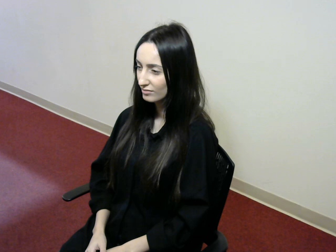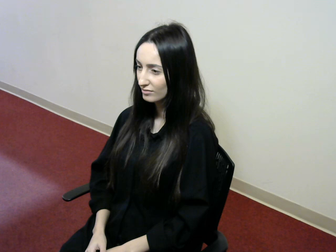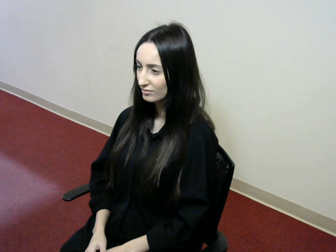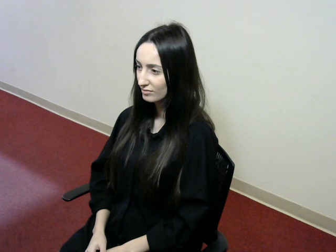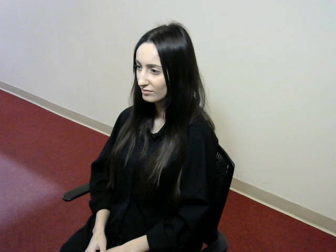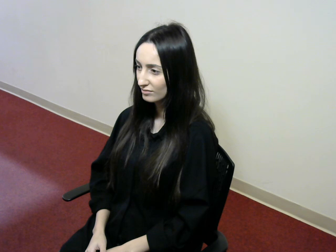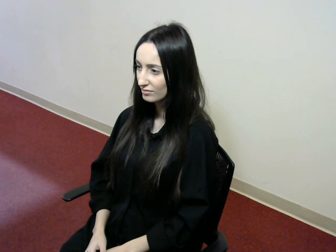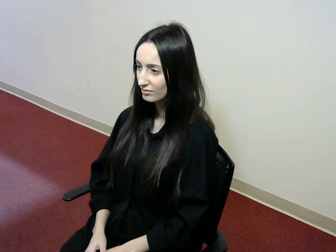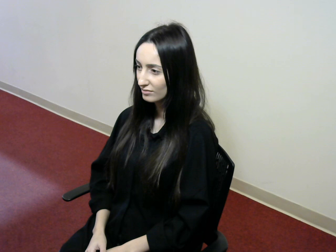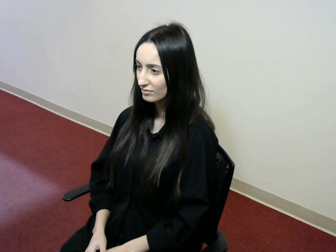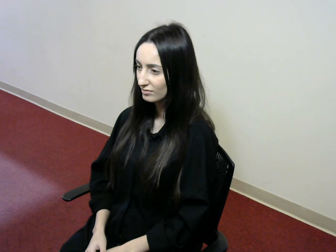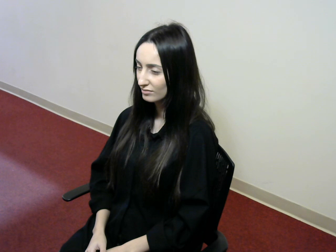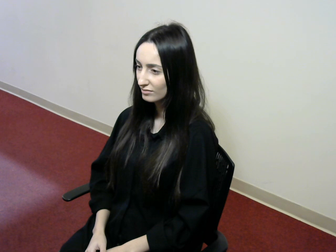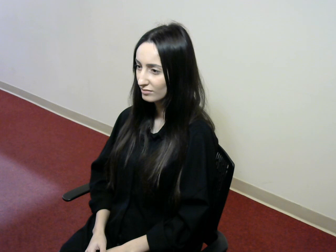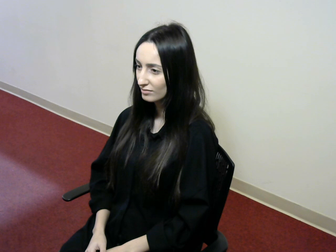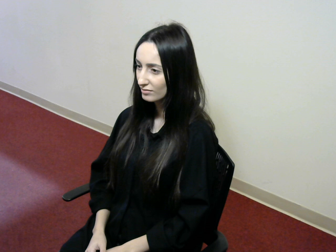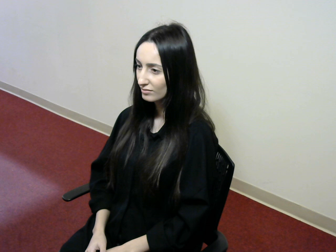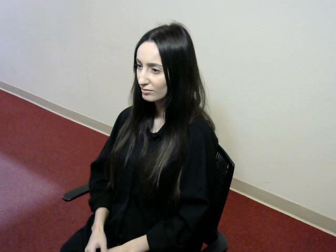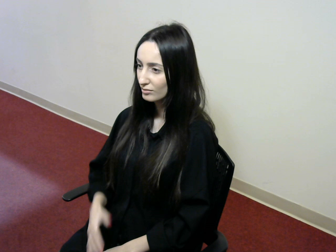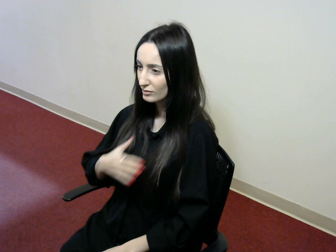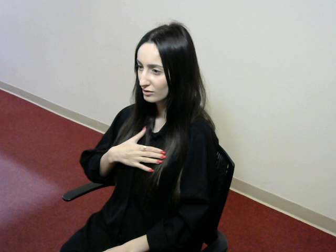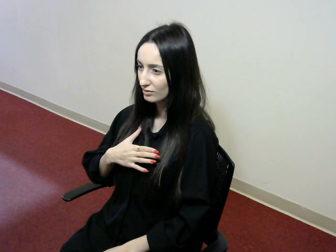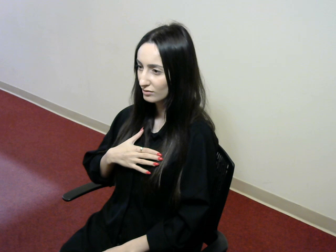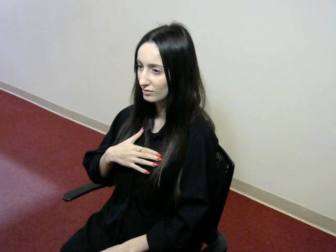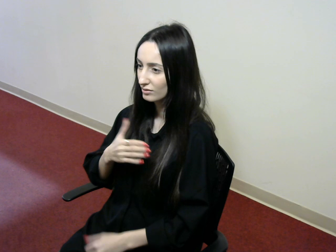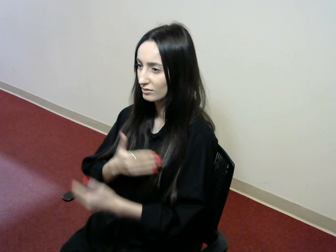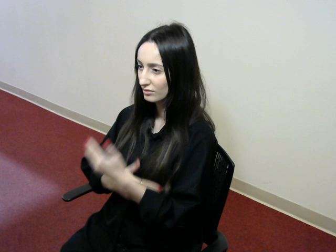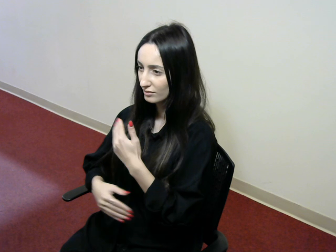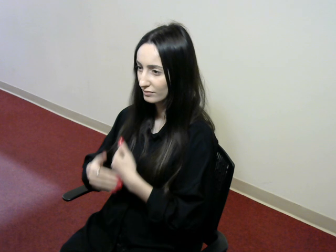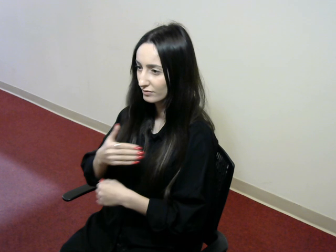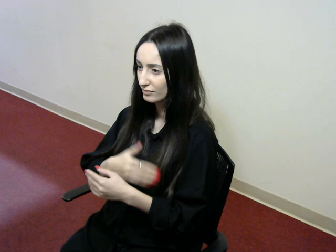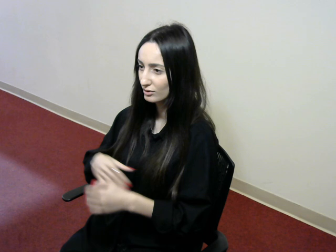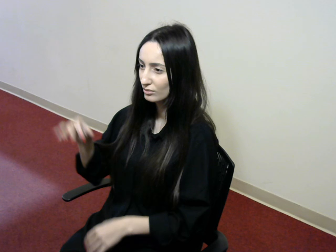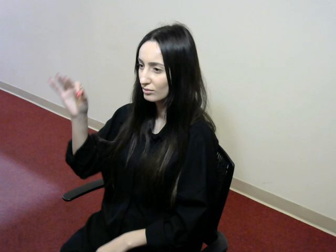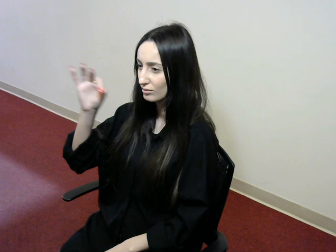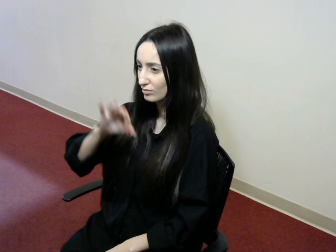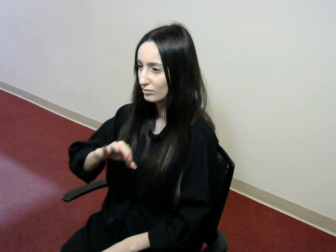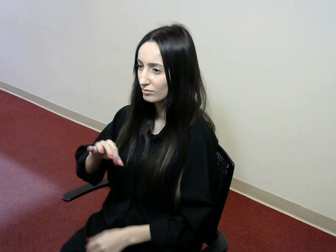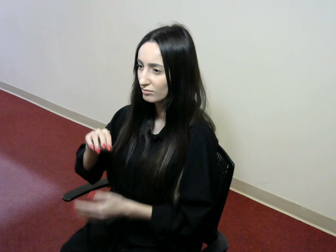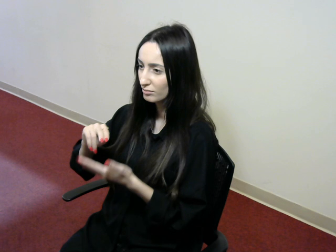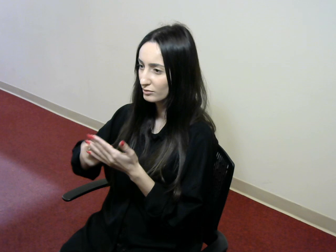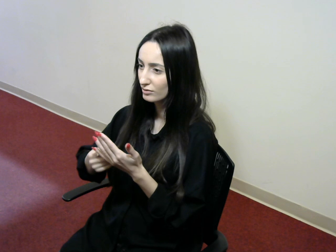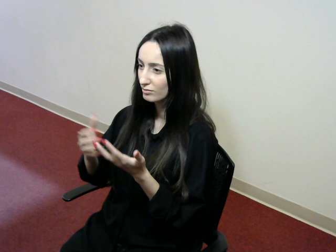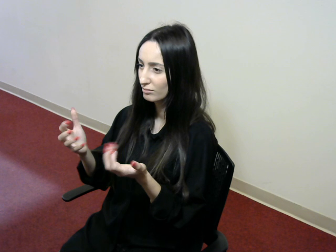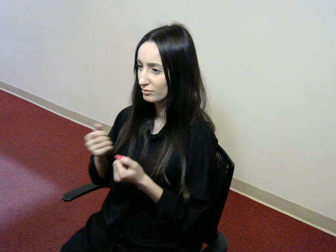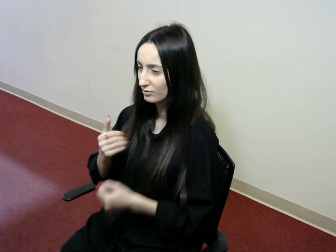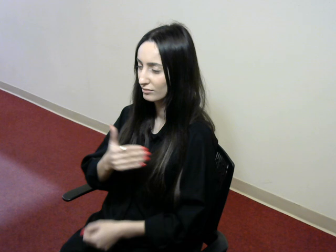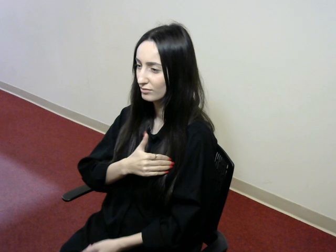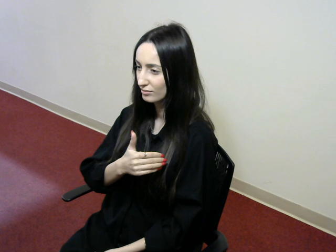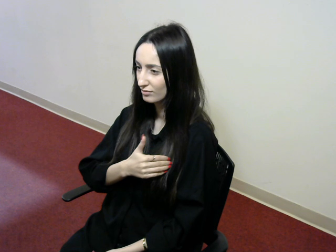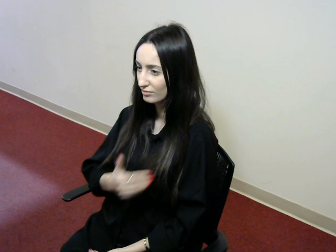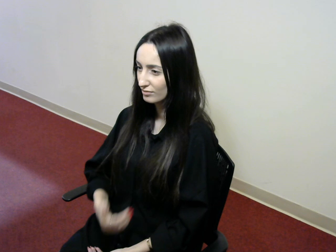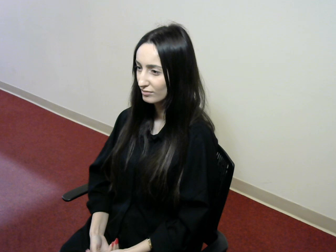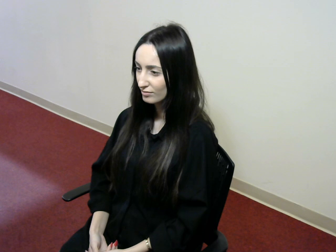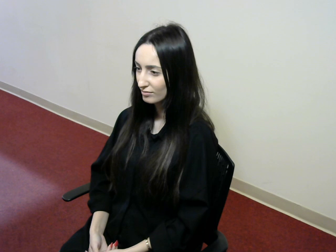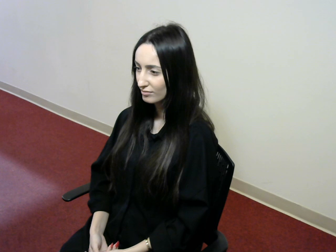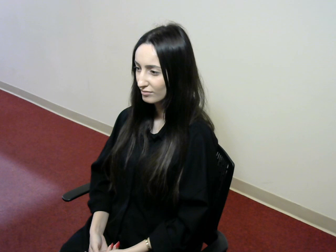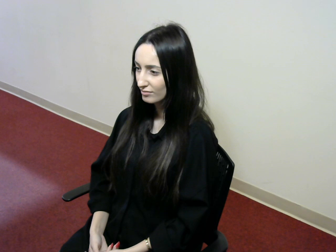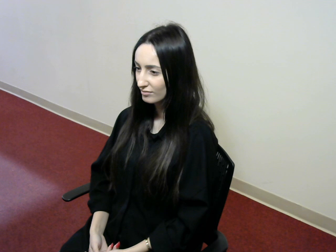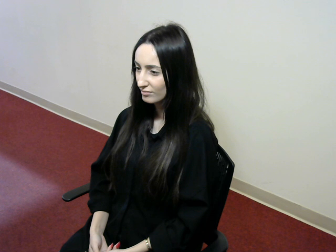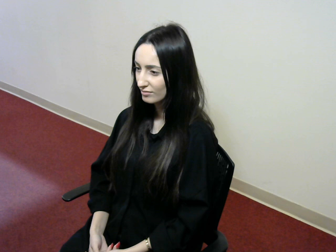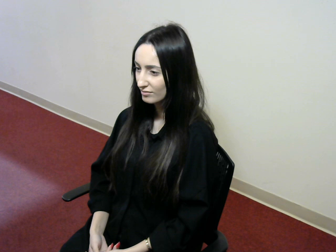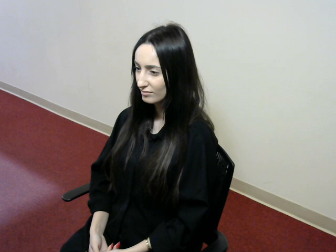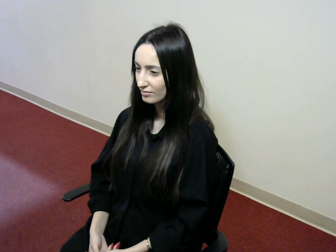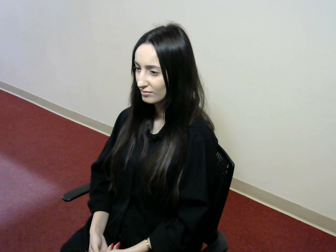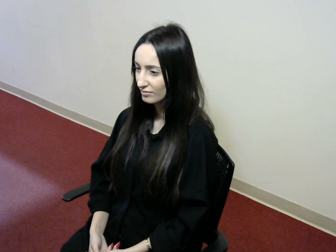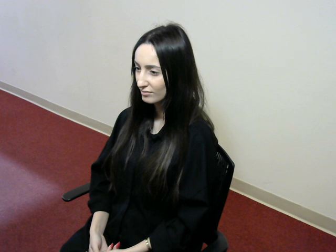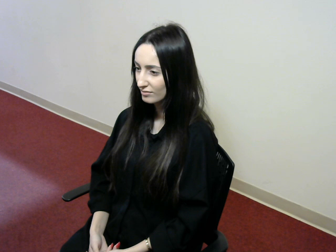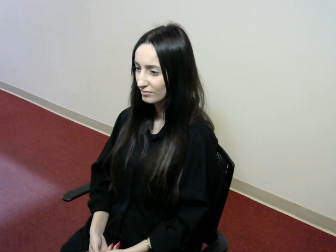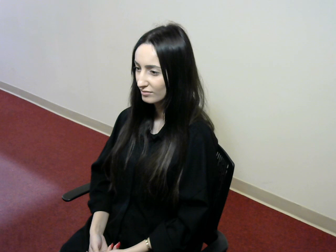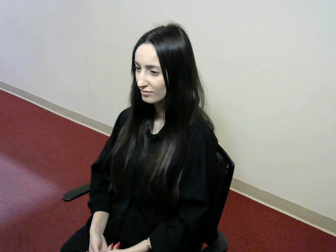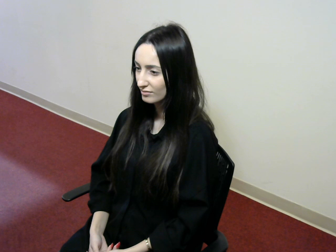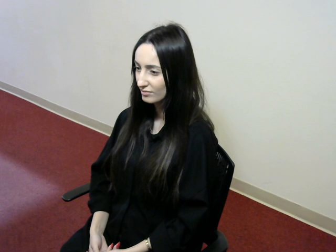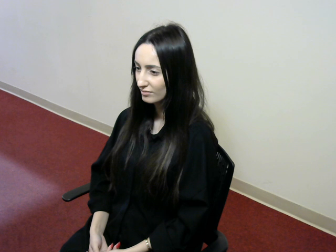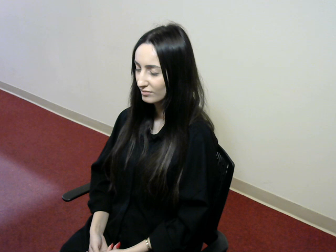Mən əlillik haqqında arayış almaq istəyirəm